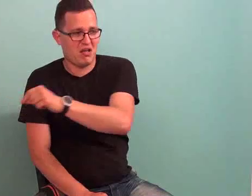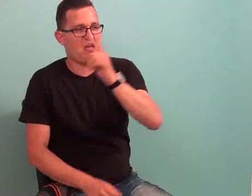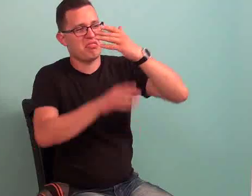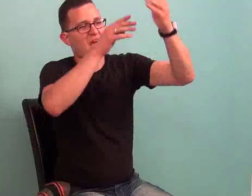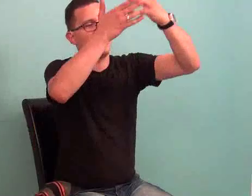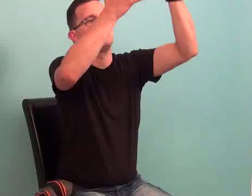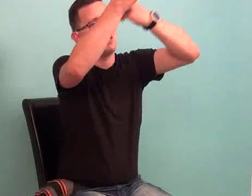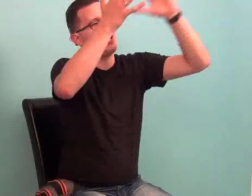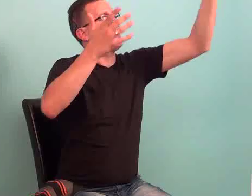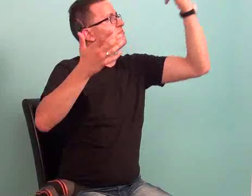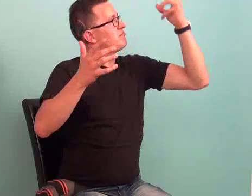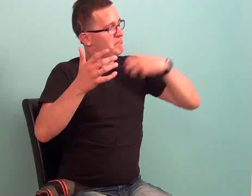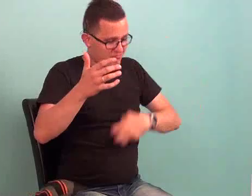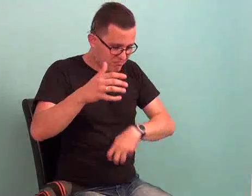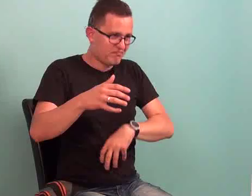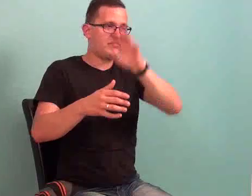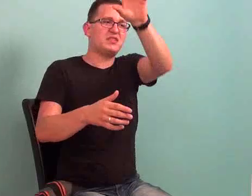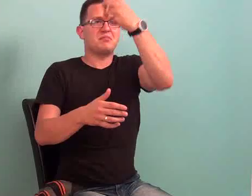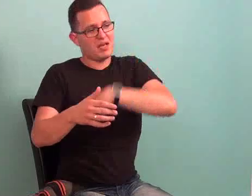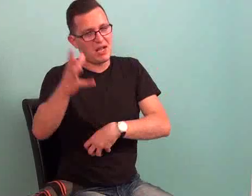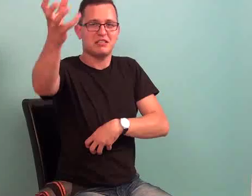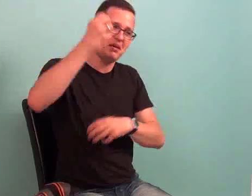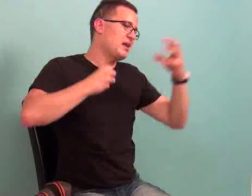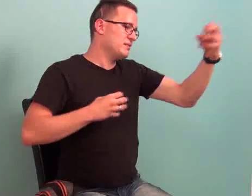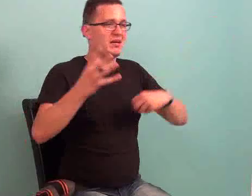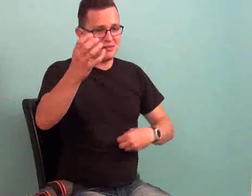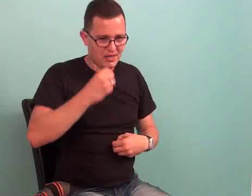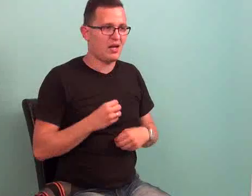A ten na górze wciąż zbiera i wkłada gruszki do kieszeni.